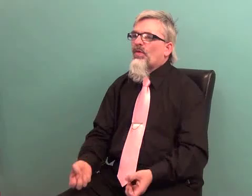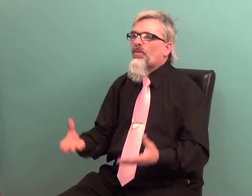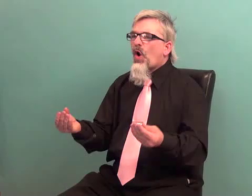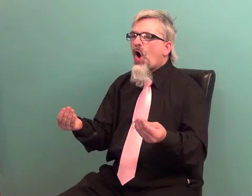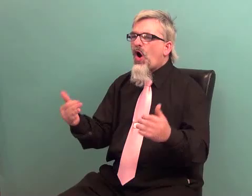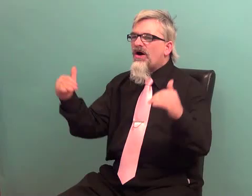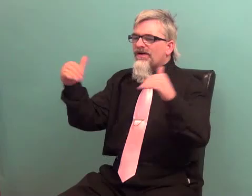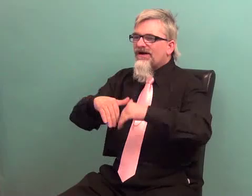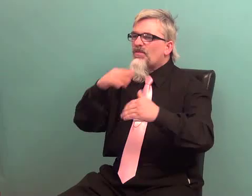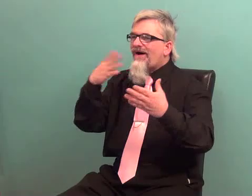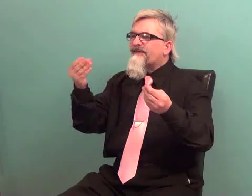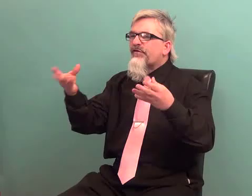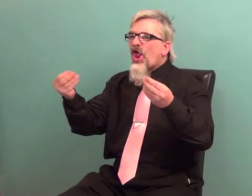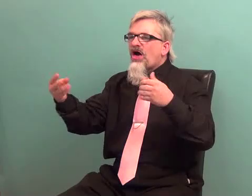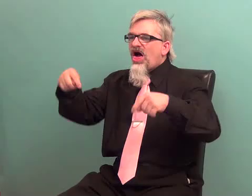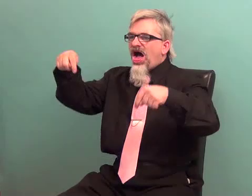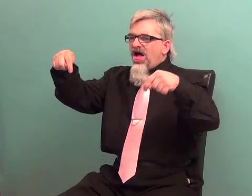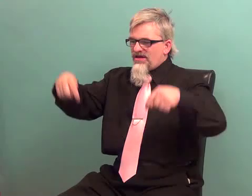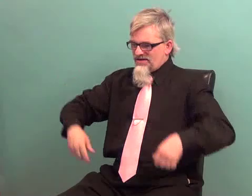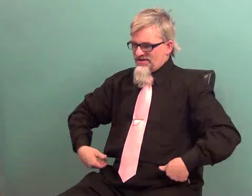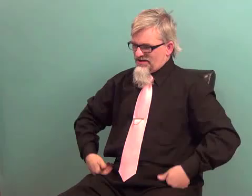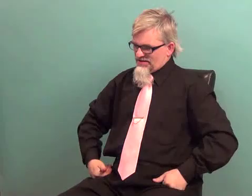Pochłaniacz wilgoci może?